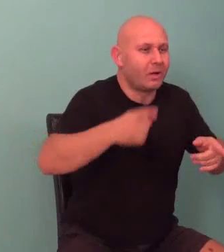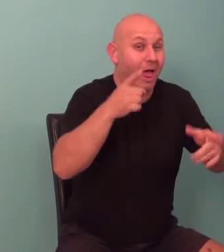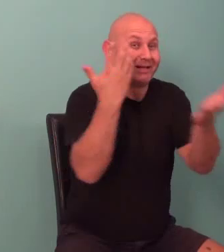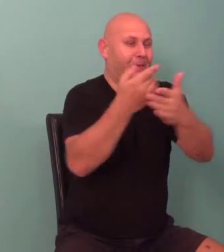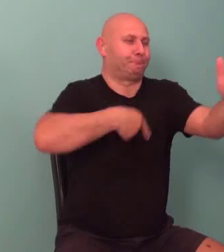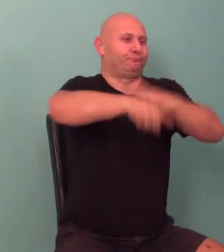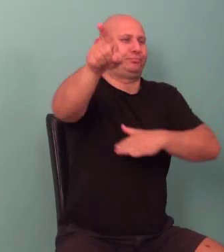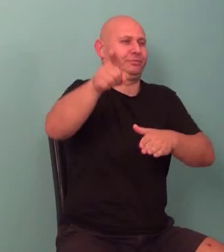Chaplin już zdążył uciec.